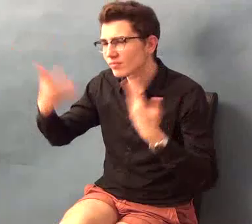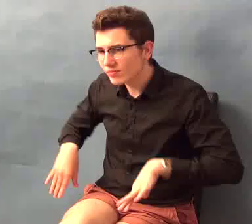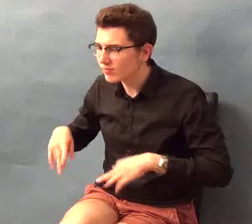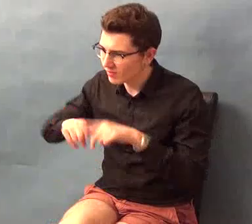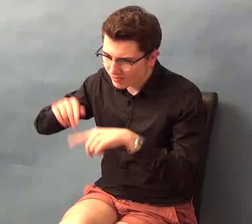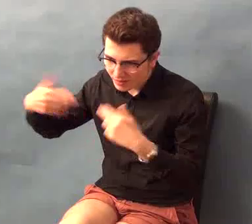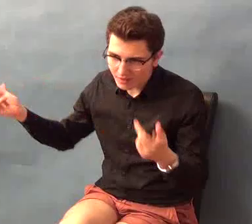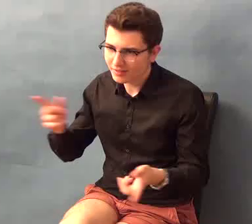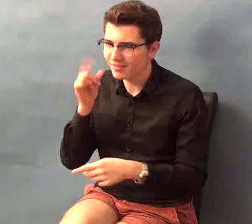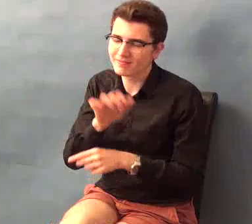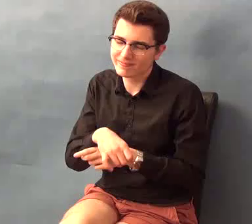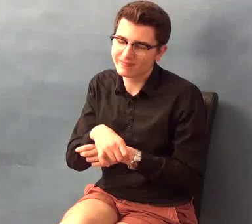Wszyscy normalnie poszli spać.